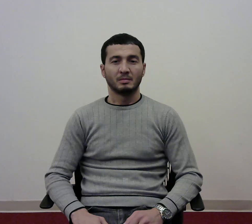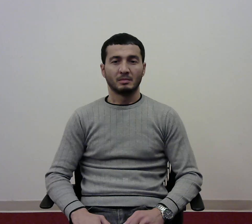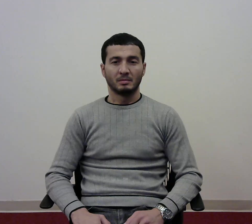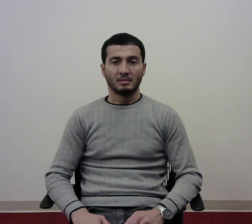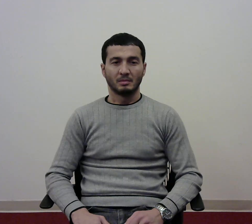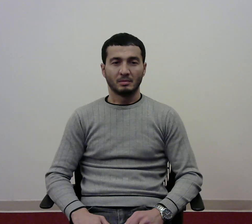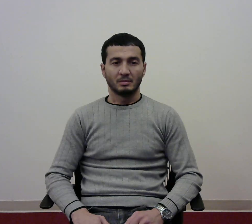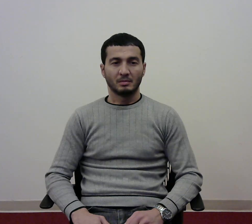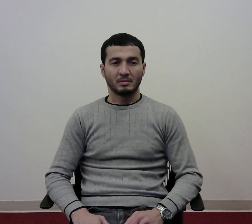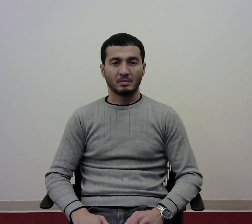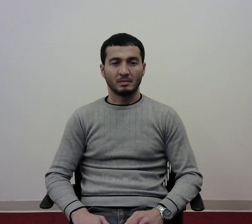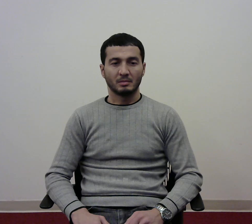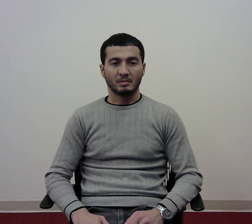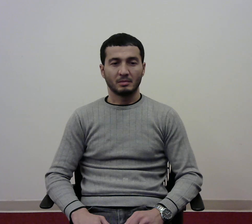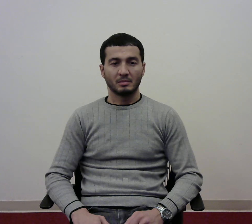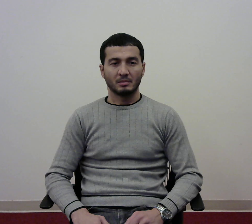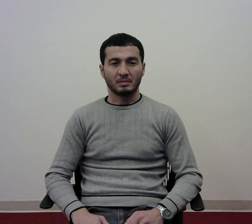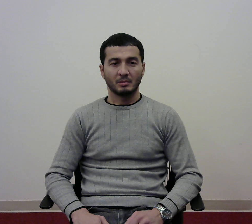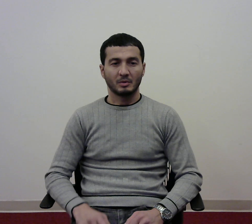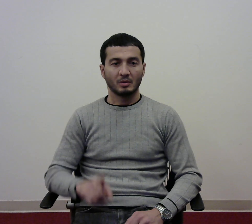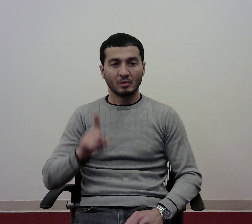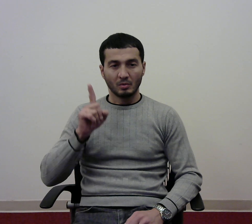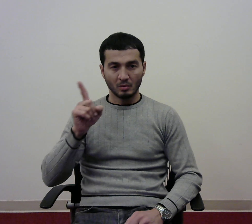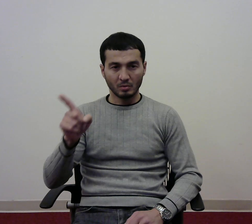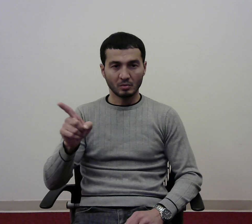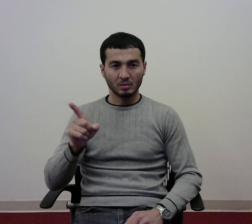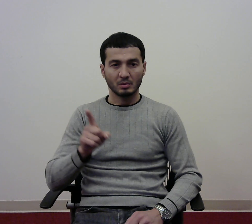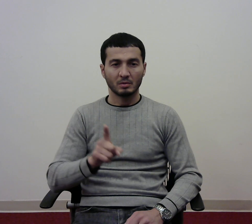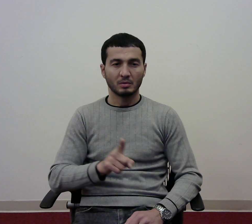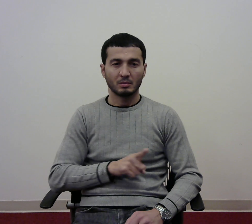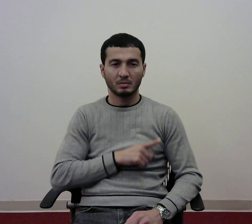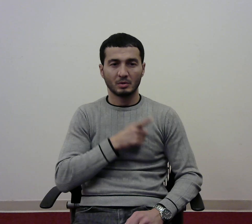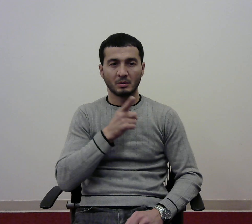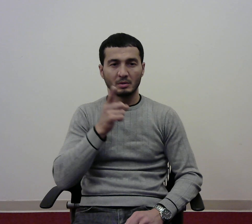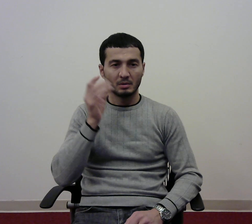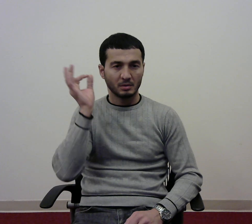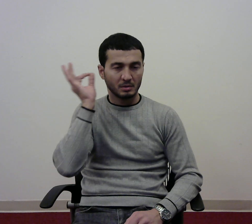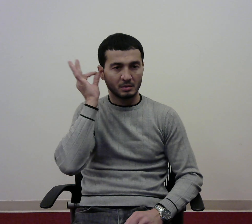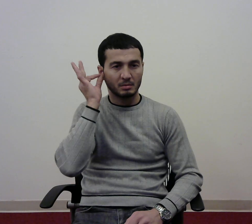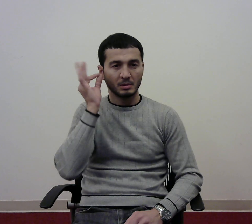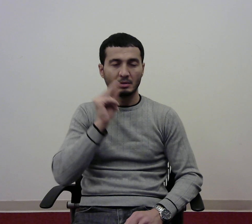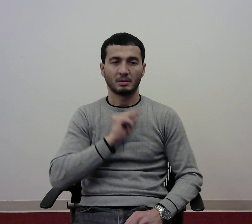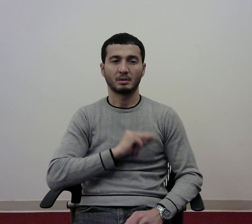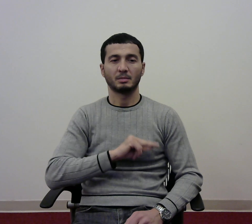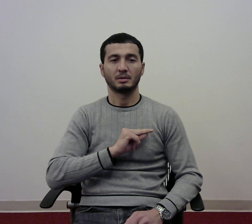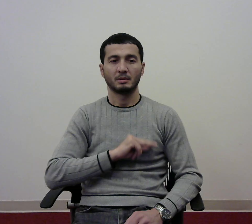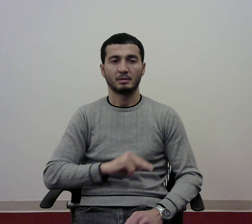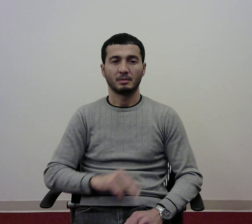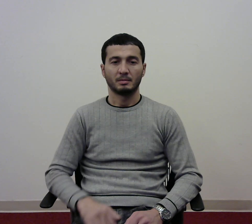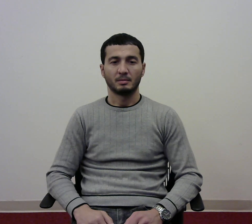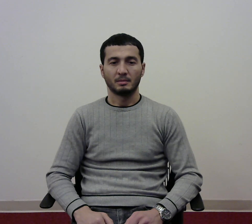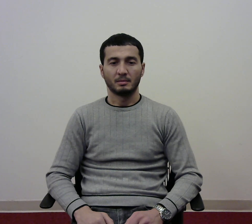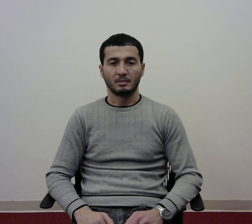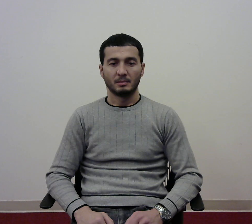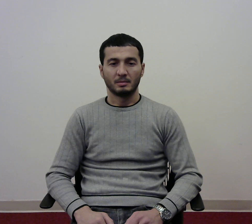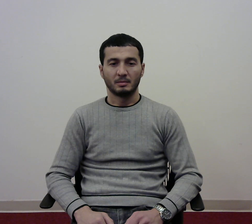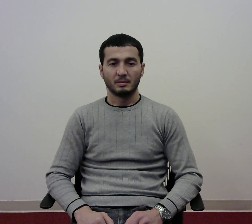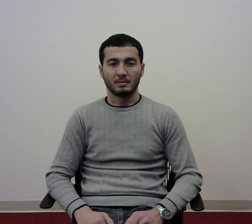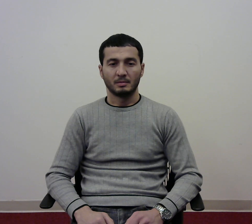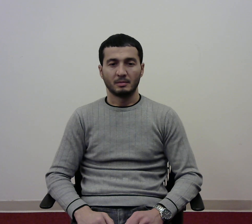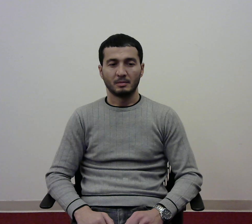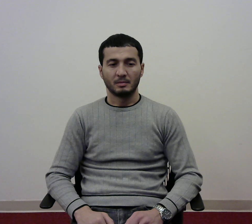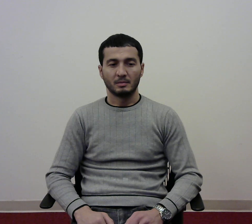Orda professional həkimlər çalışır